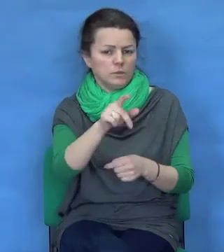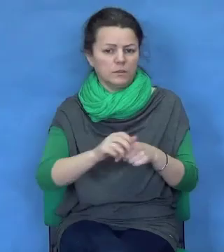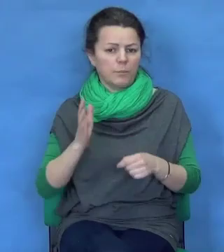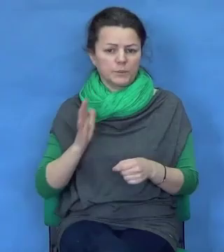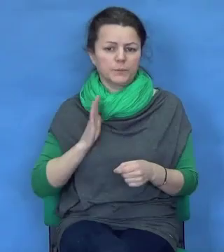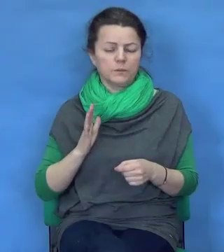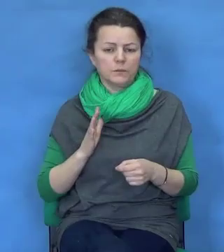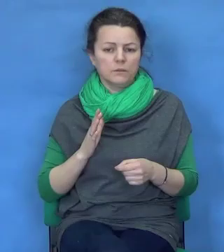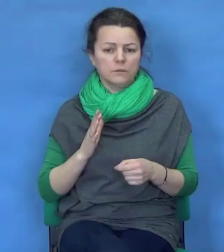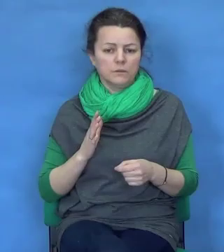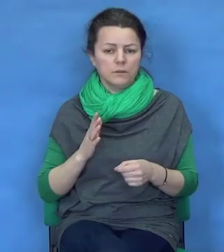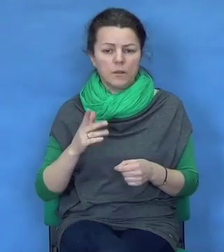Niebezpieczeństwo.